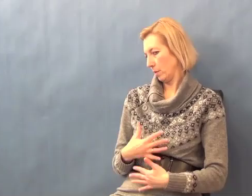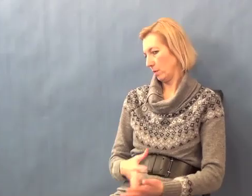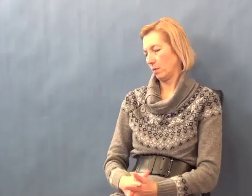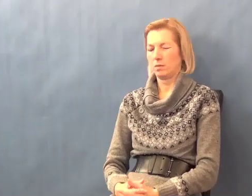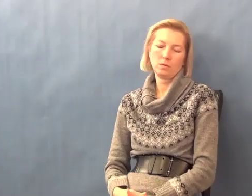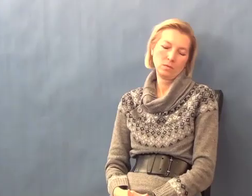Kąpać się.